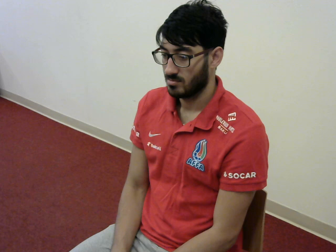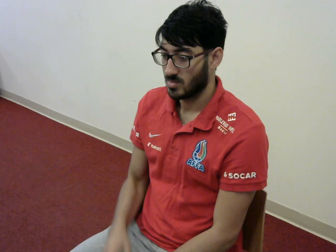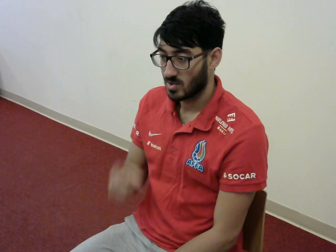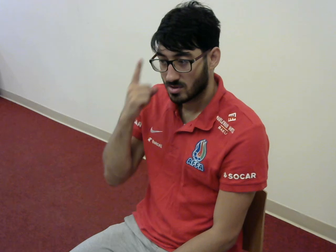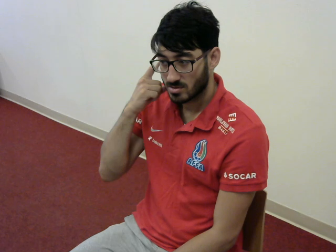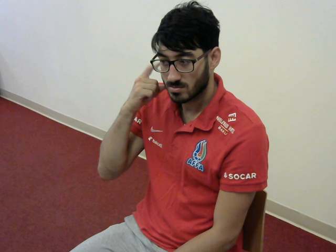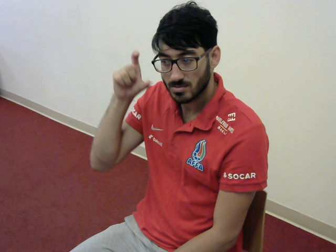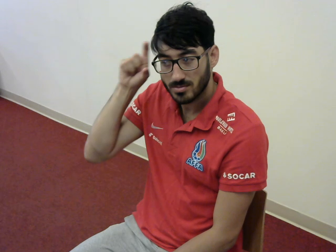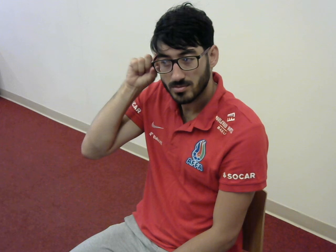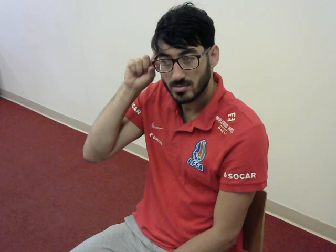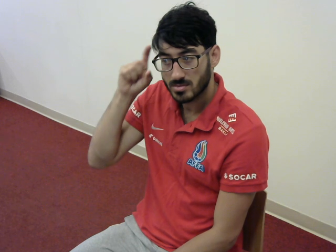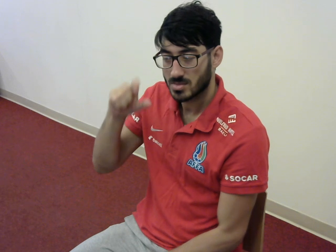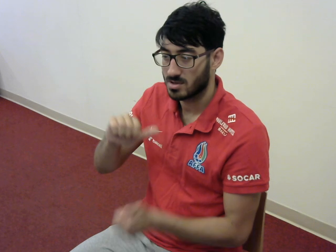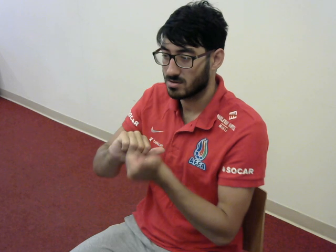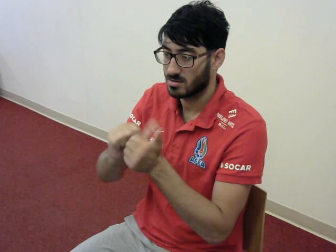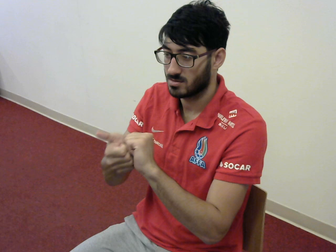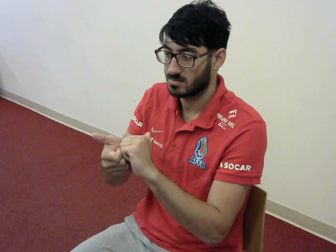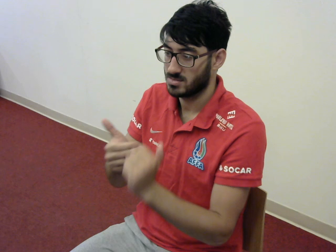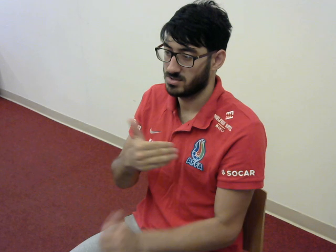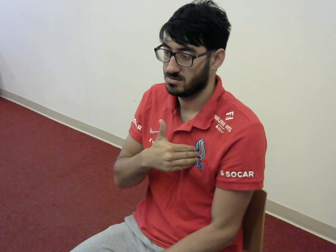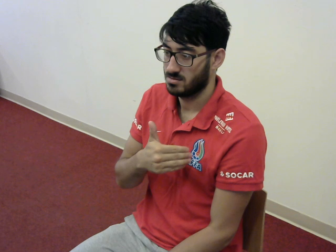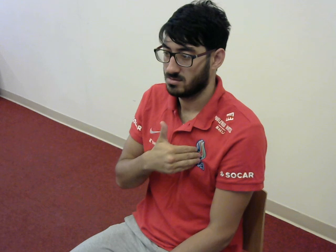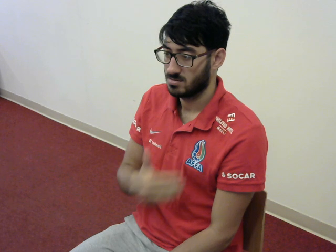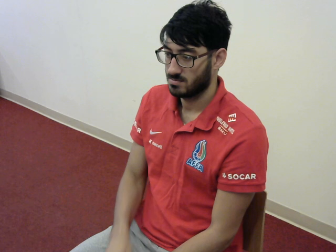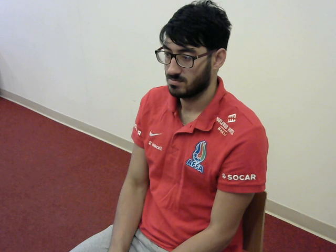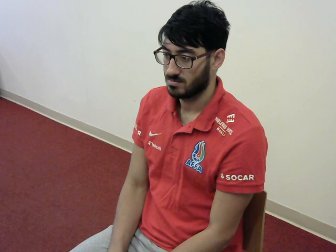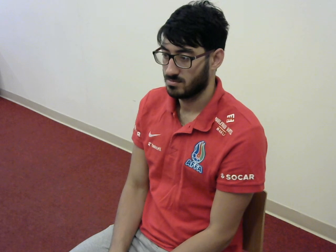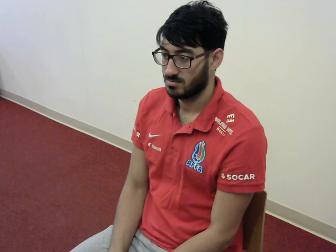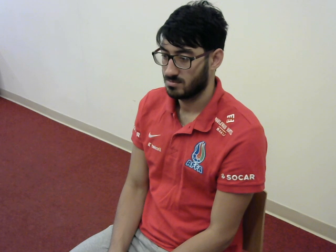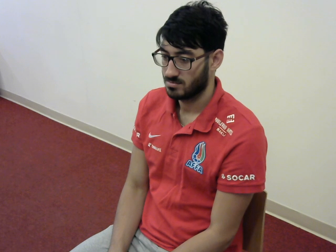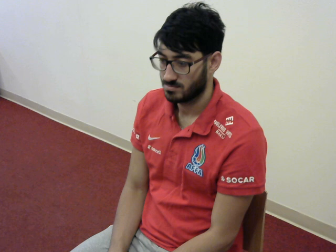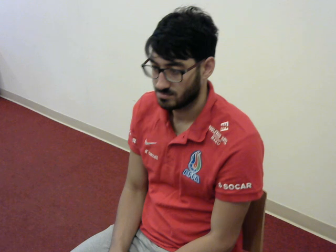Eşitmə aparatını dəyişmək istəyirəm